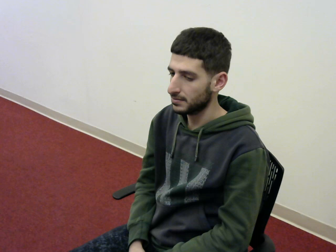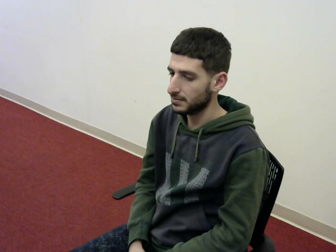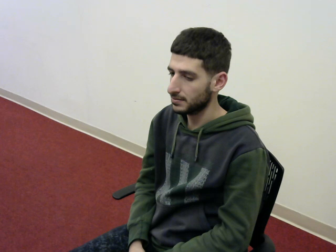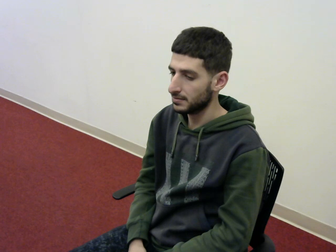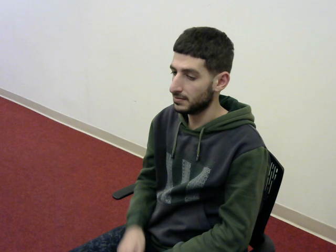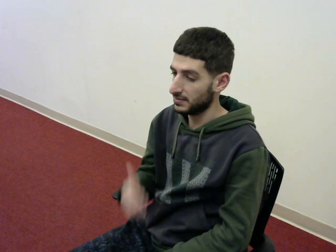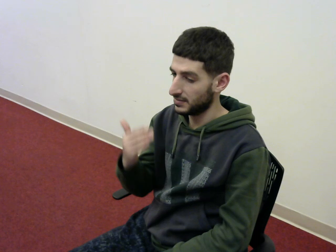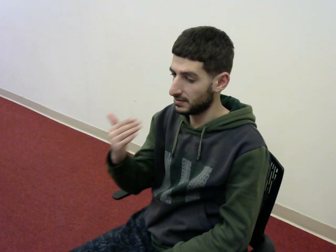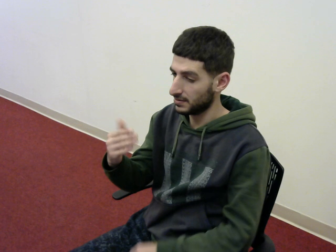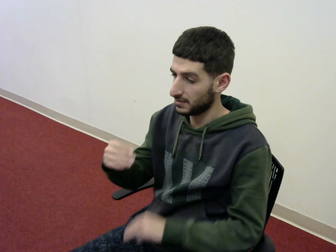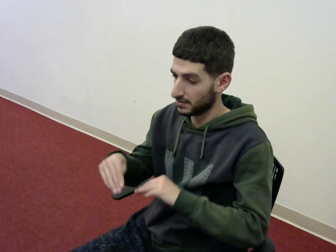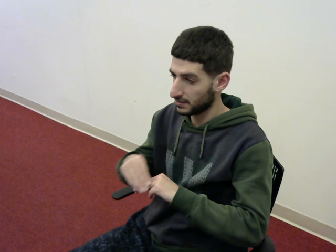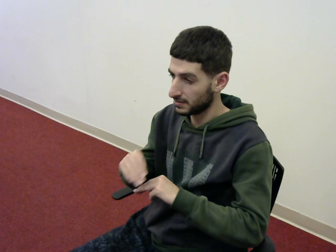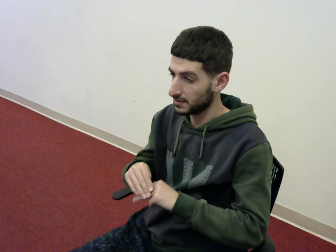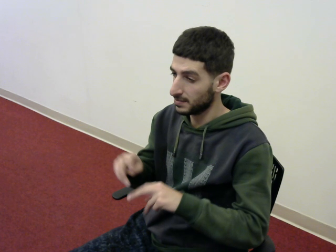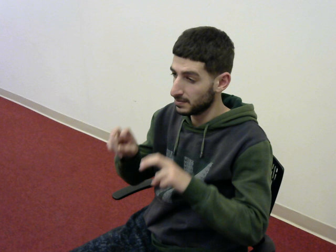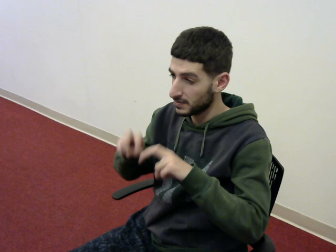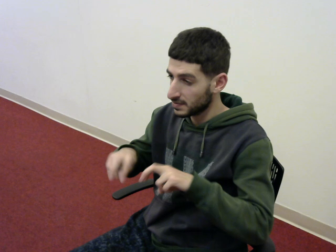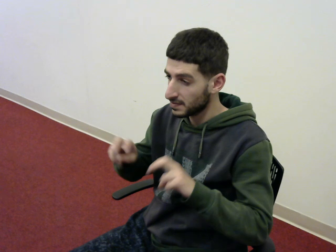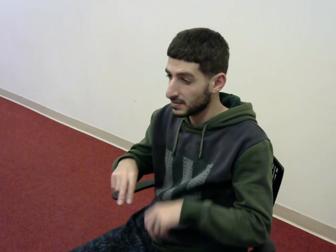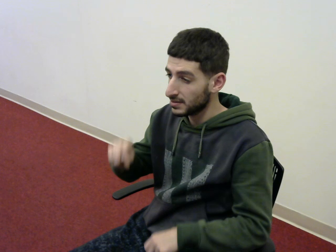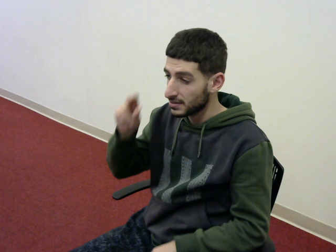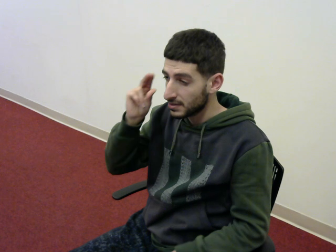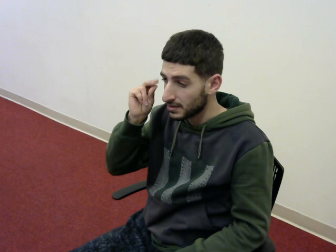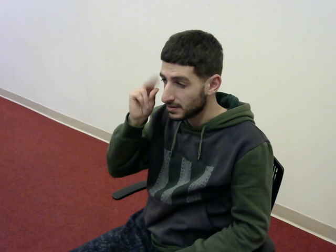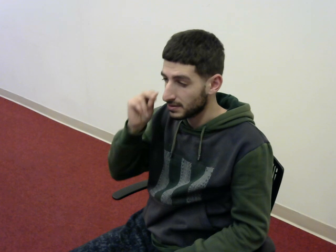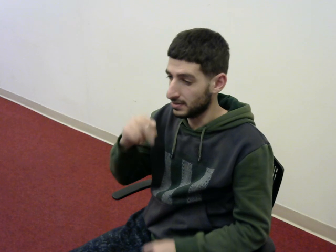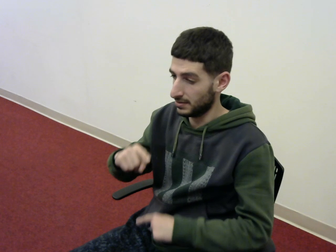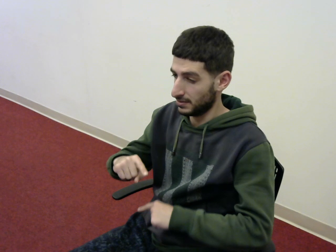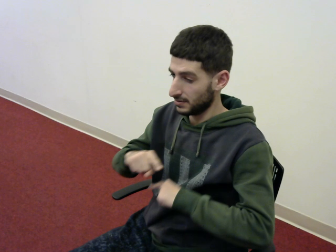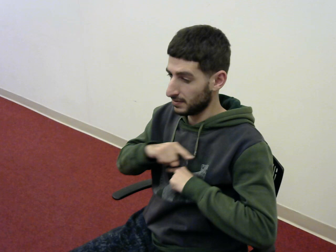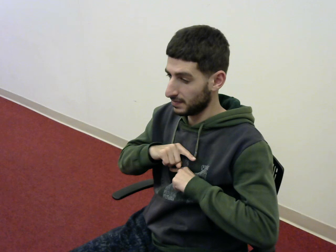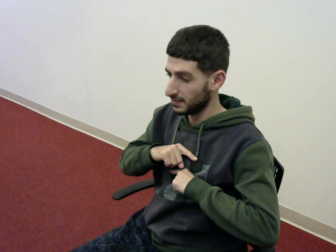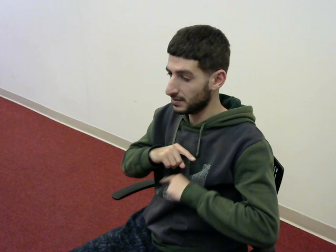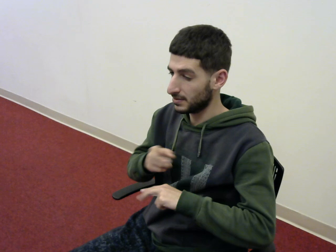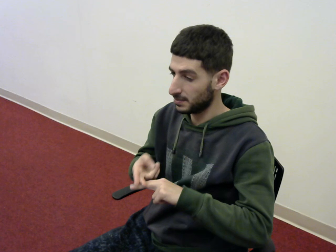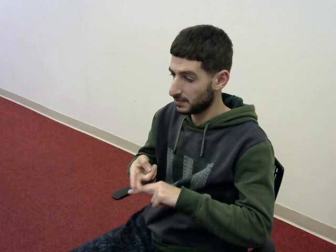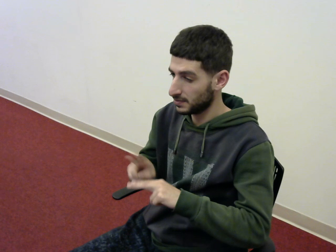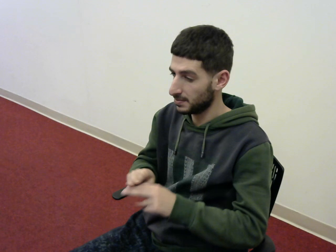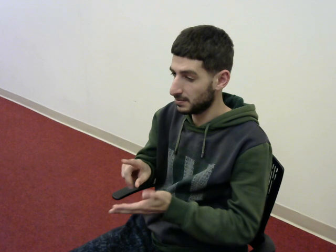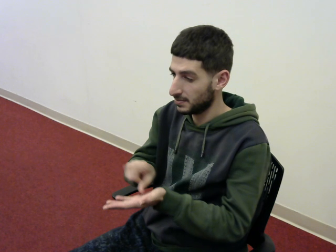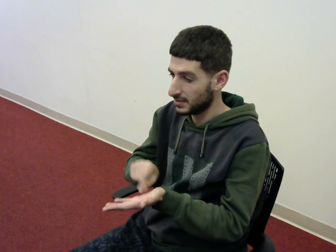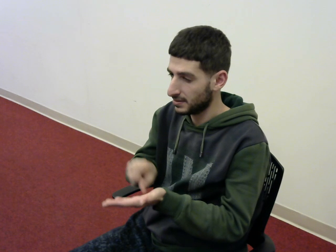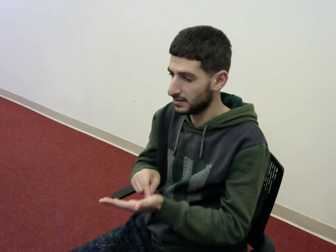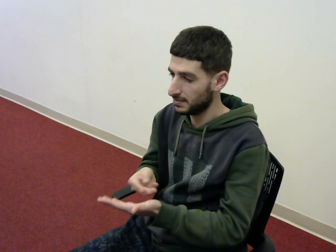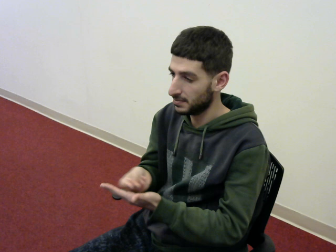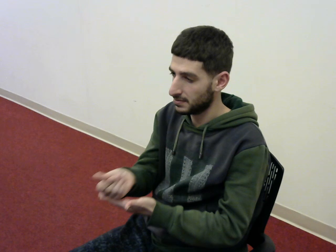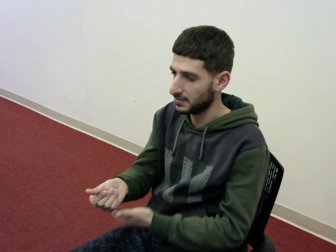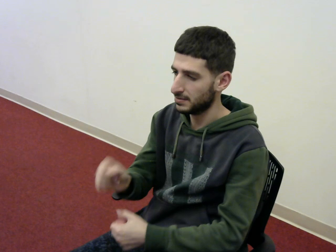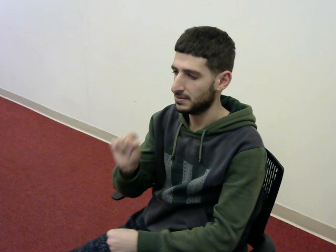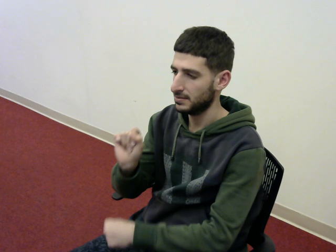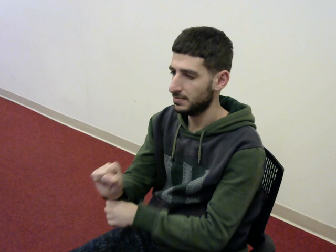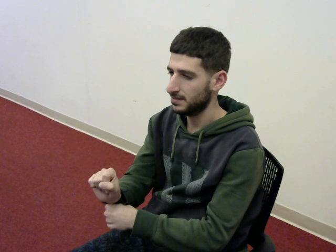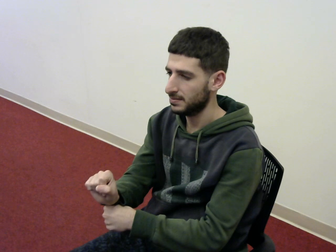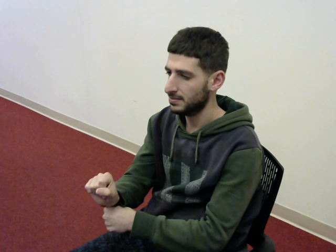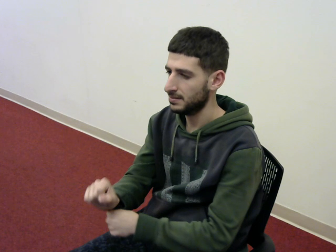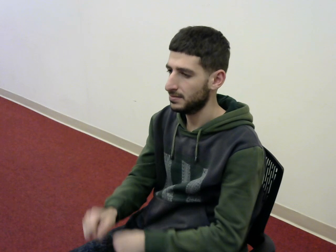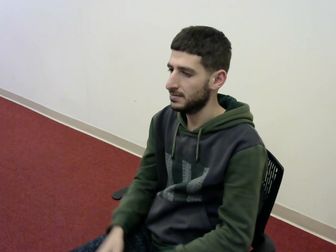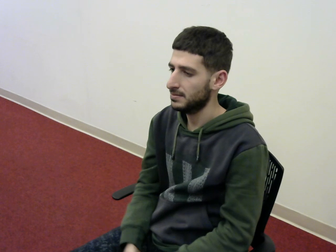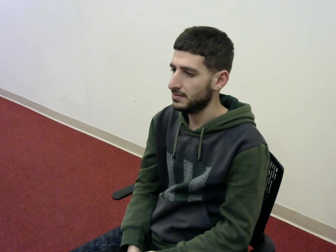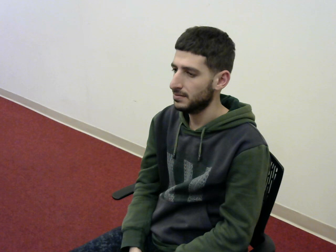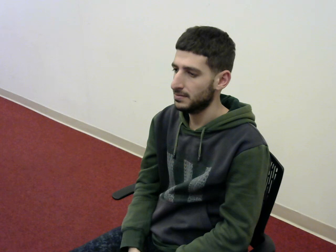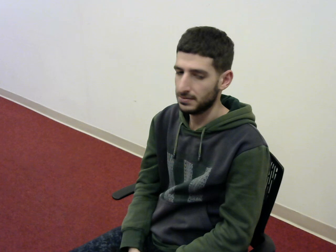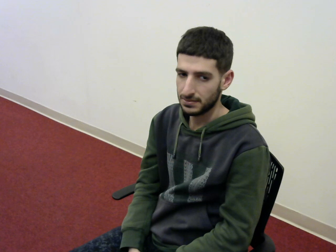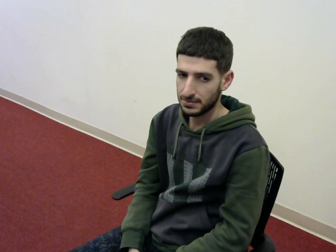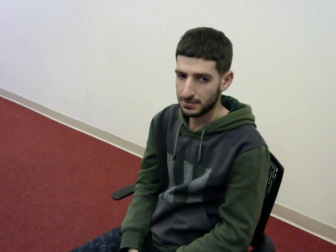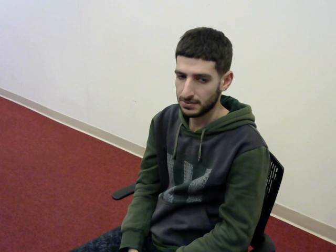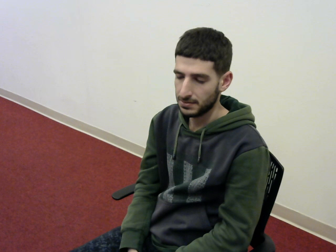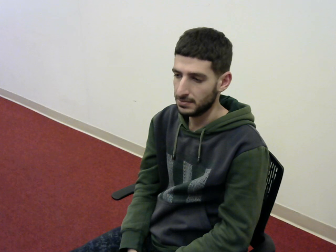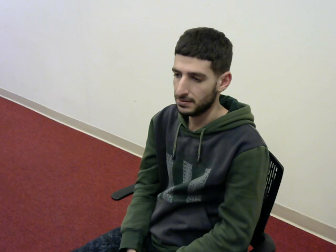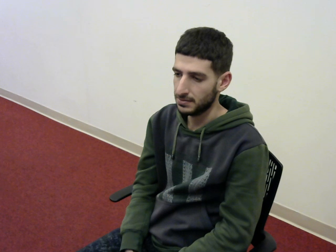Sizin həyat yoldaşınızın müayinə tarixi çatdığı üçün pensiya ödənişi dayanıb